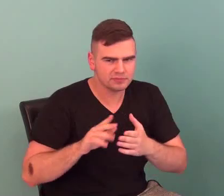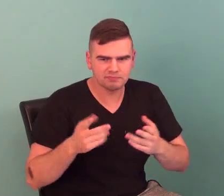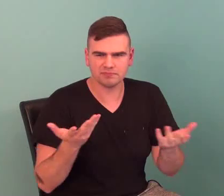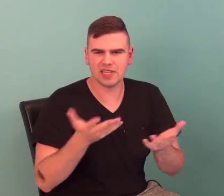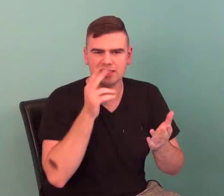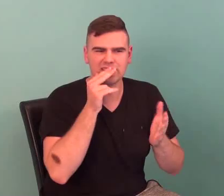Gdzie żaba?